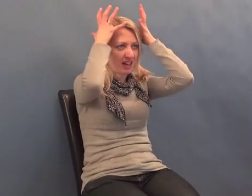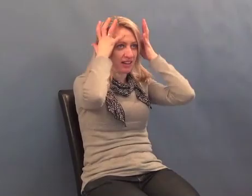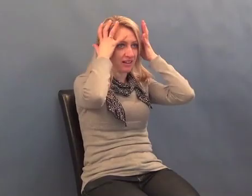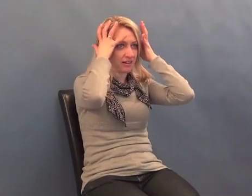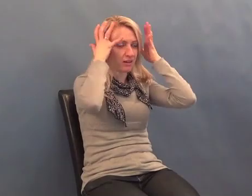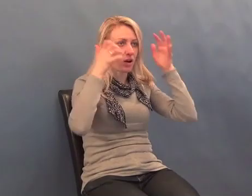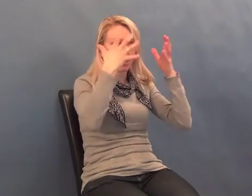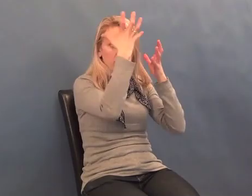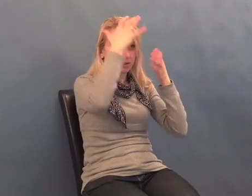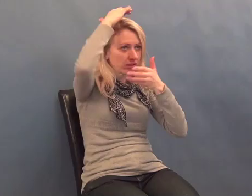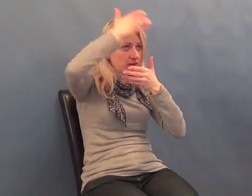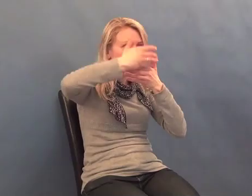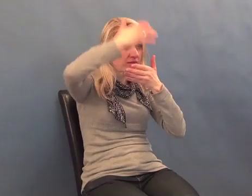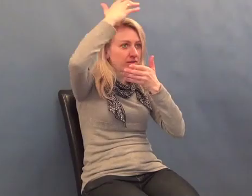Kask z osłoną na twarz.